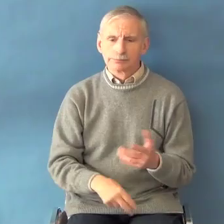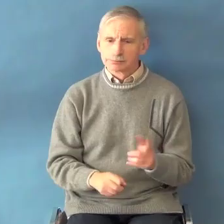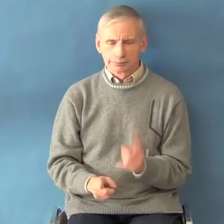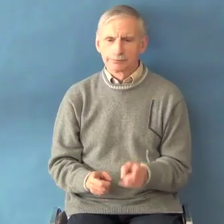Zakaz.